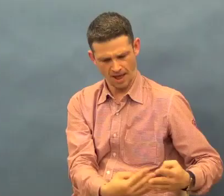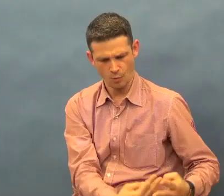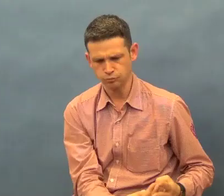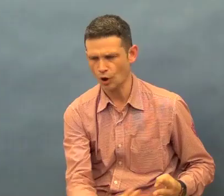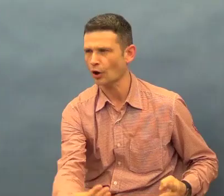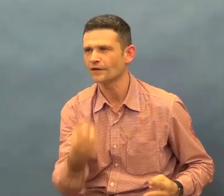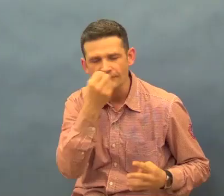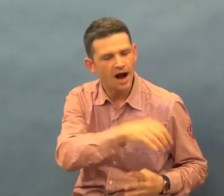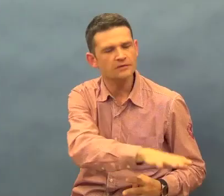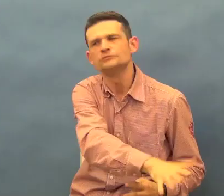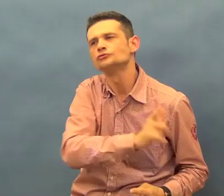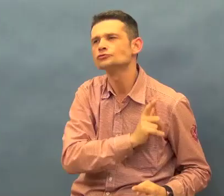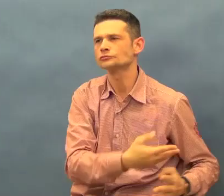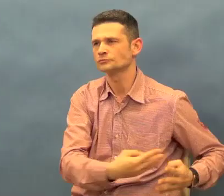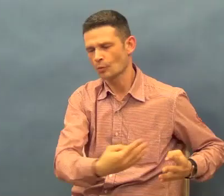A przy płotach są jeszcze mniejsze płoty, chronią kwiaty.